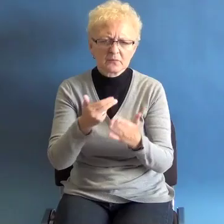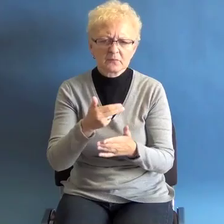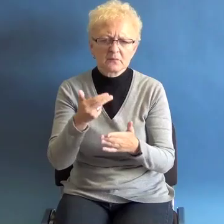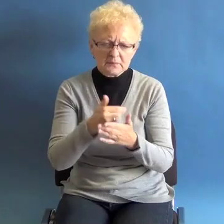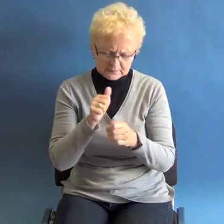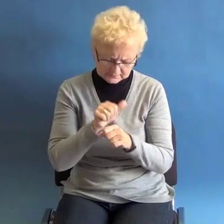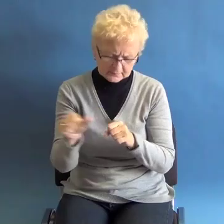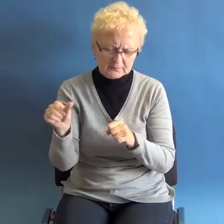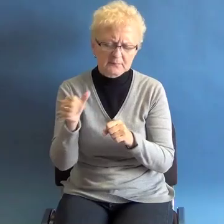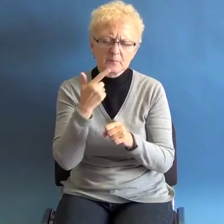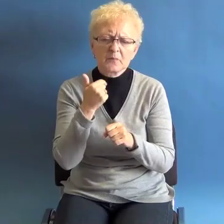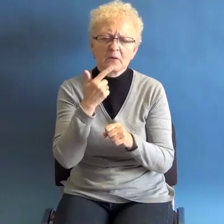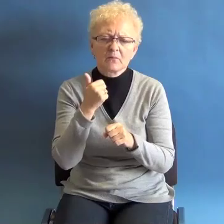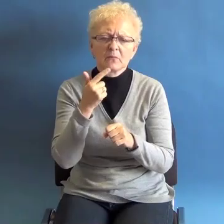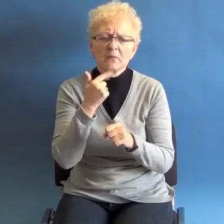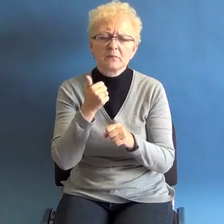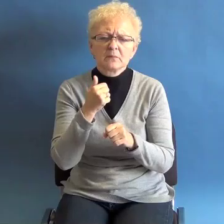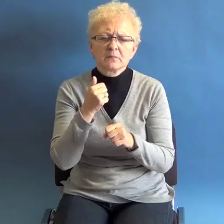Jest mało.